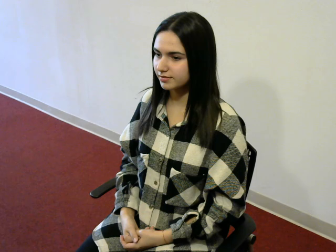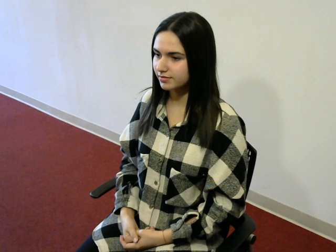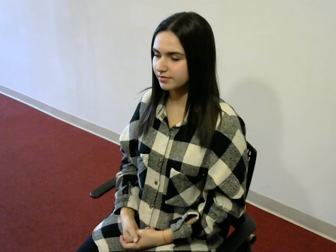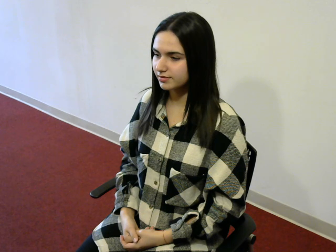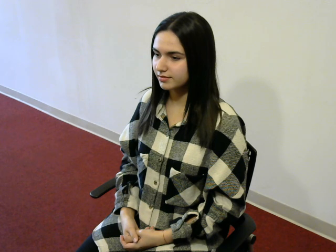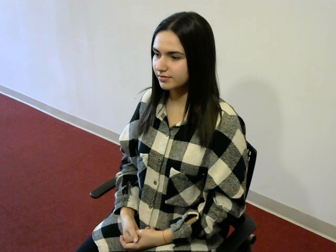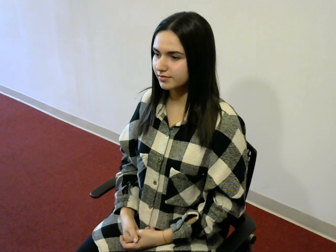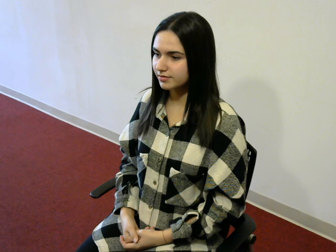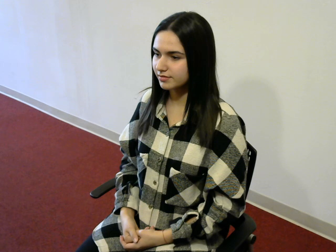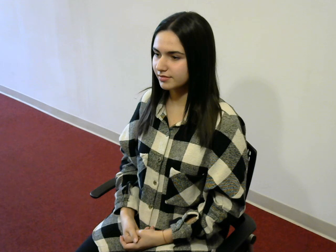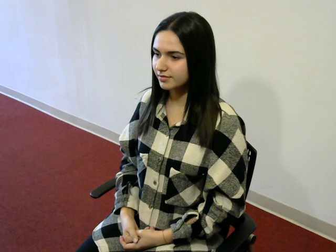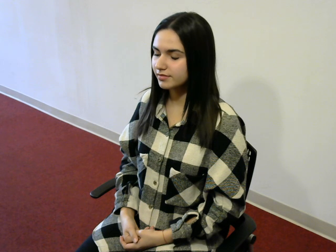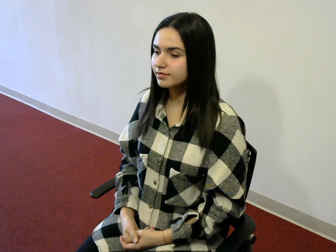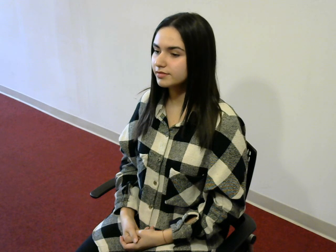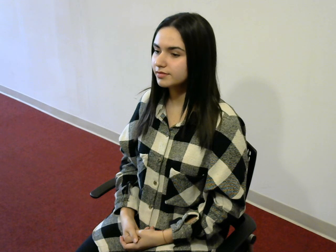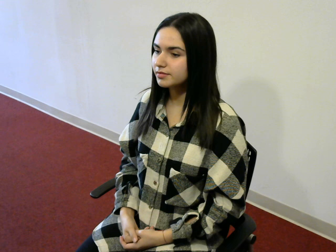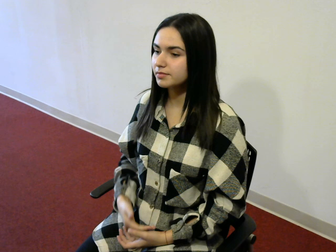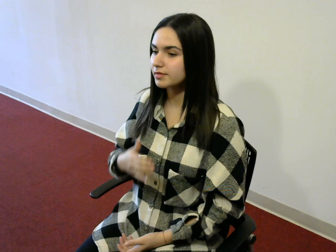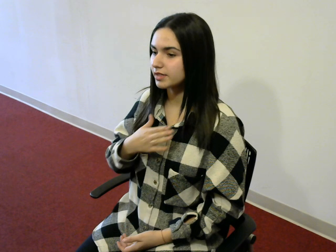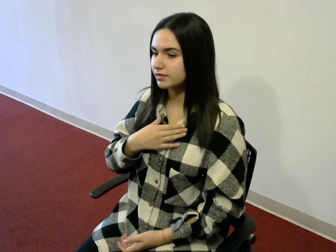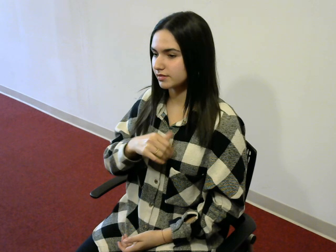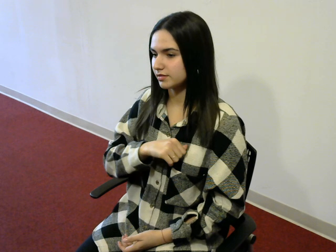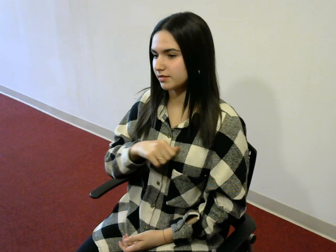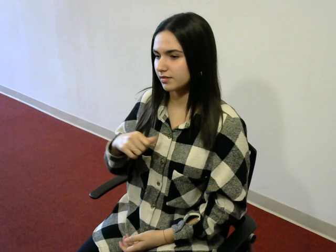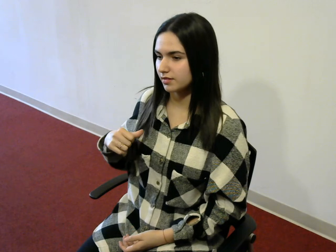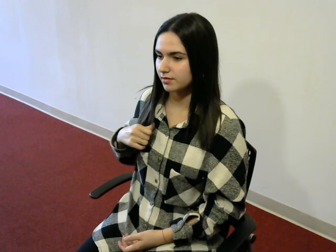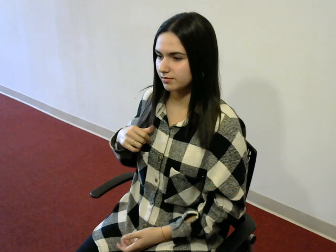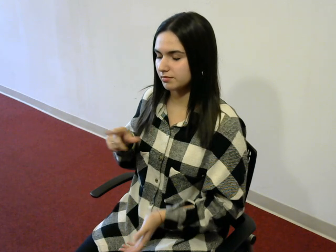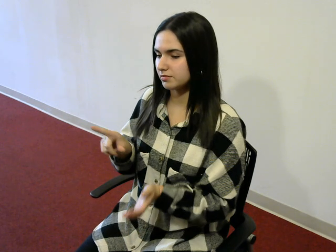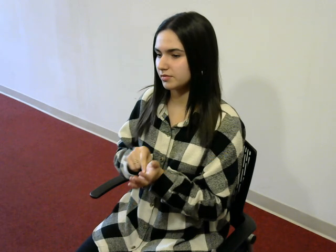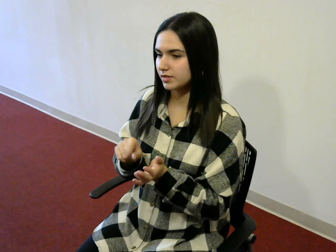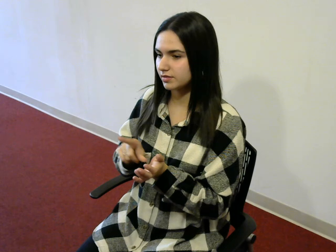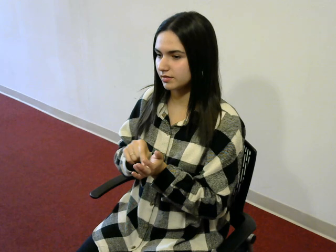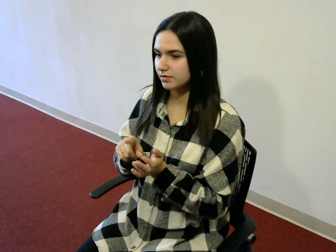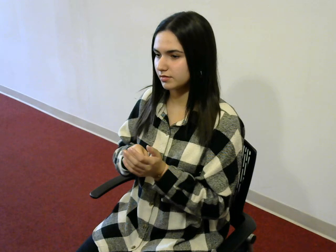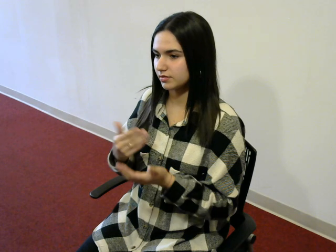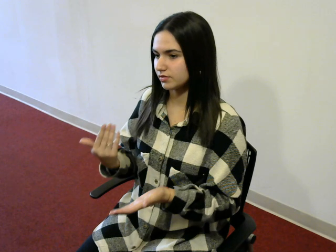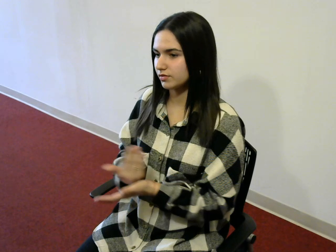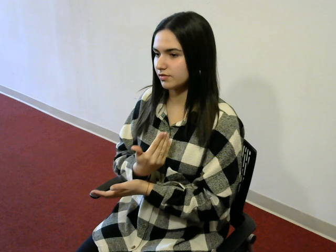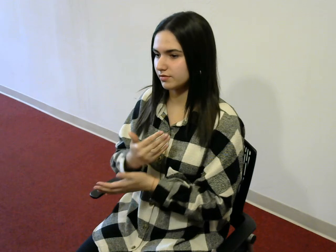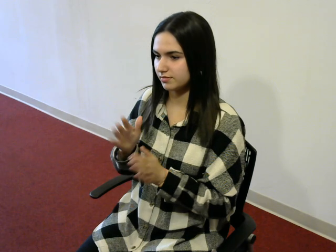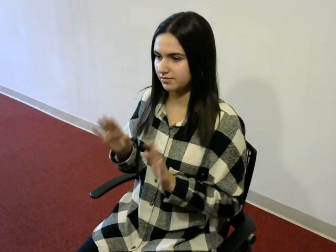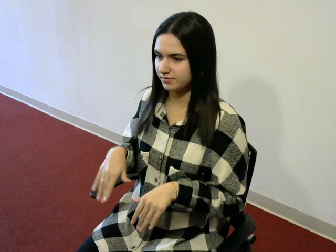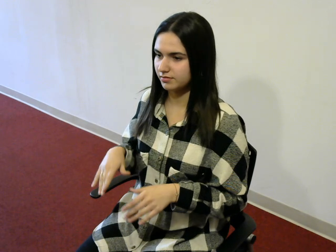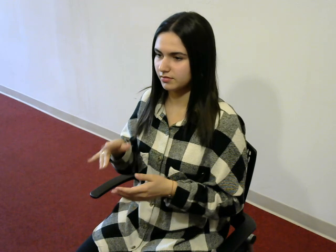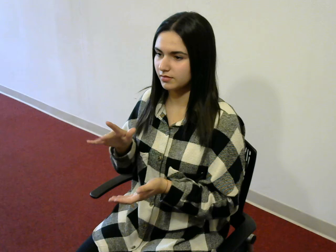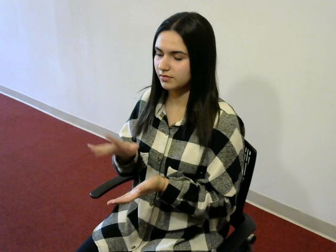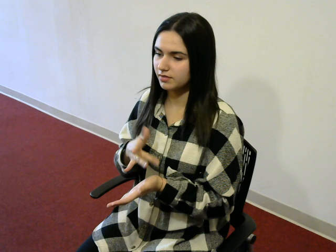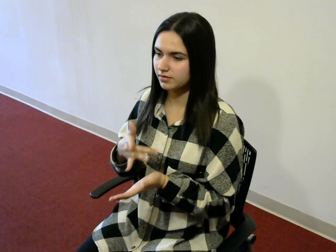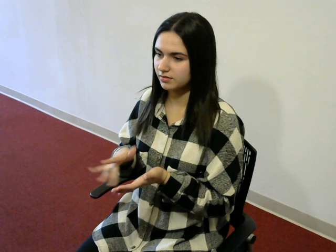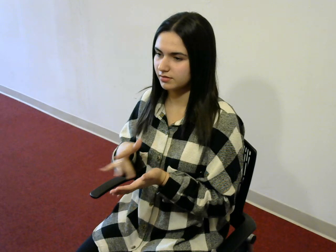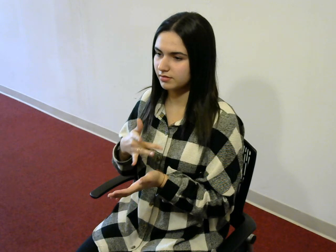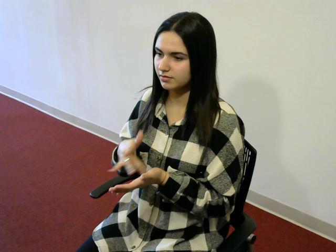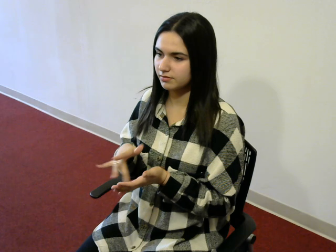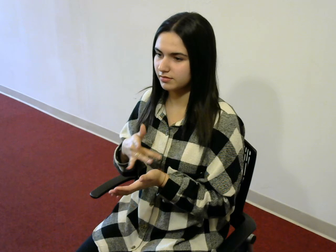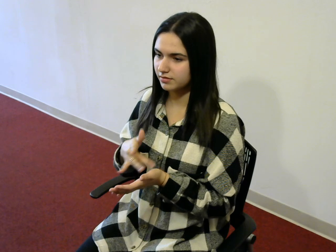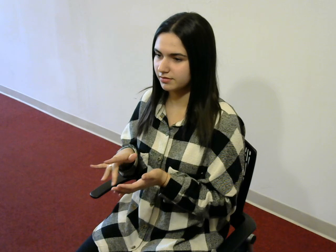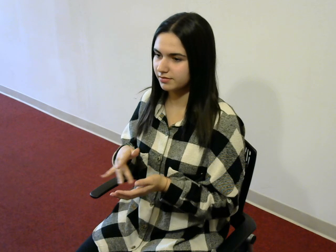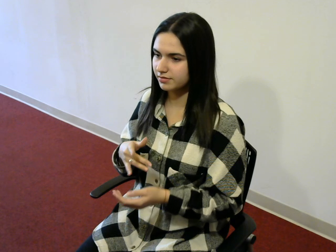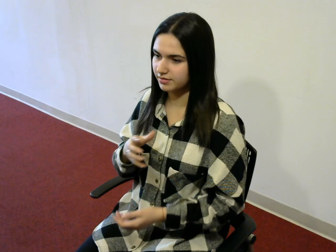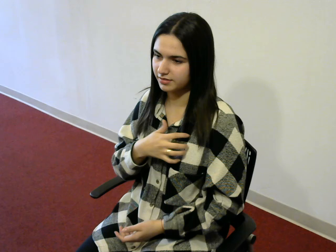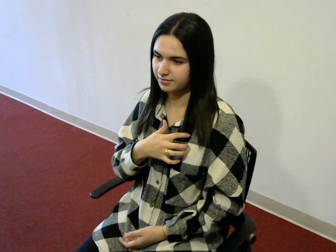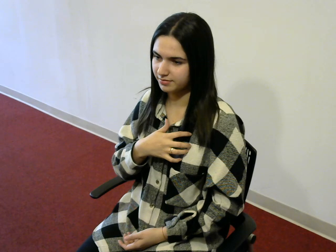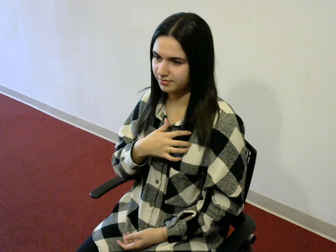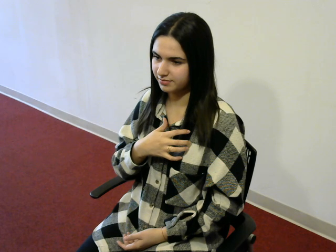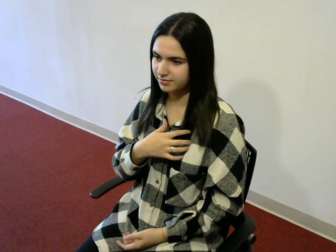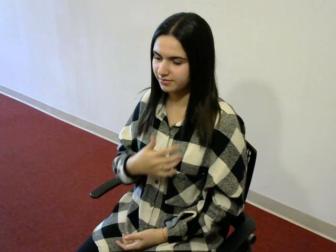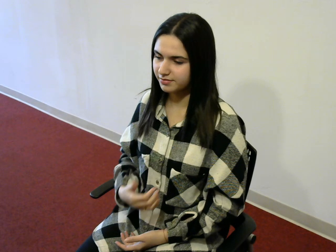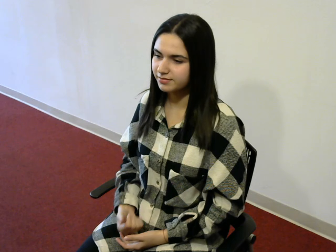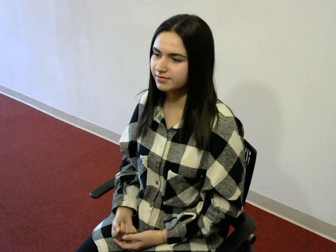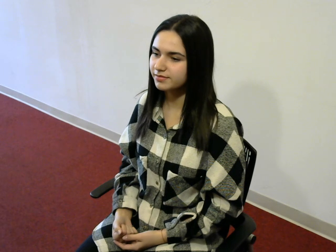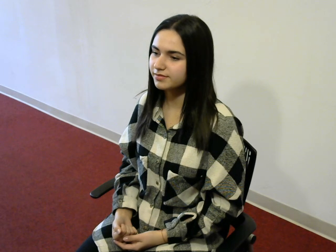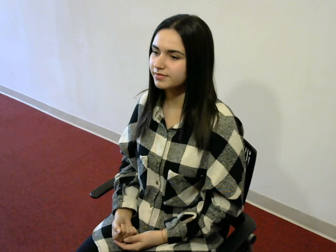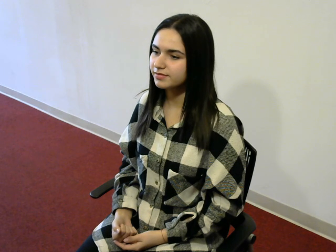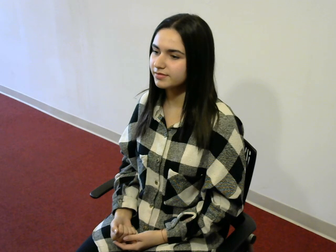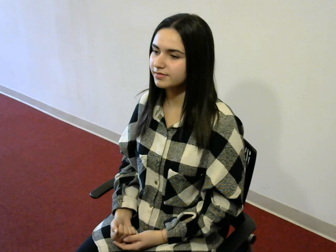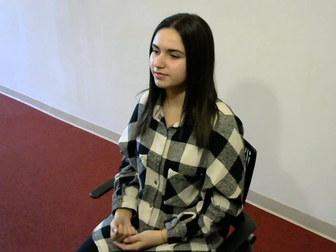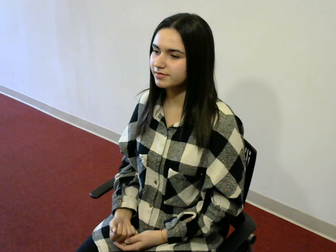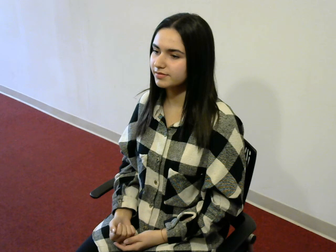Mən öz pensiyamı yenidən hesablatdırmaq istəyirəm